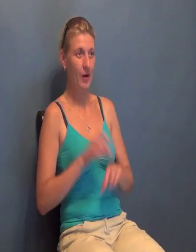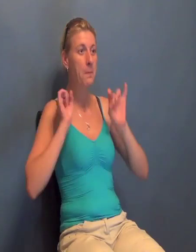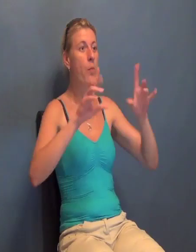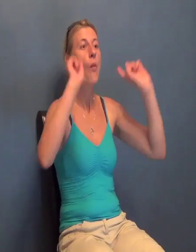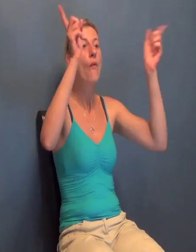Biegać.